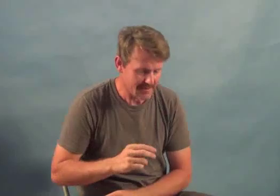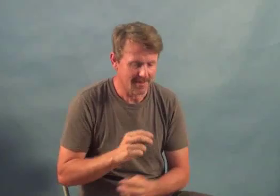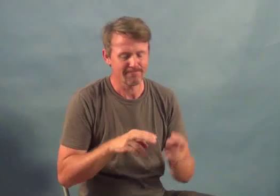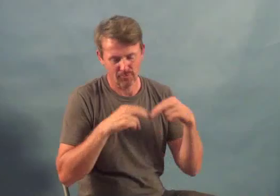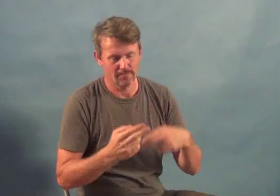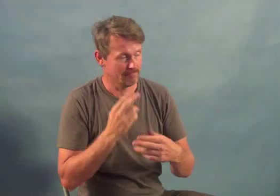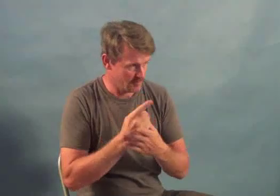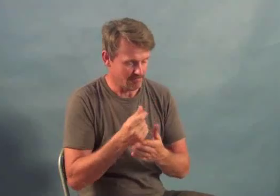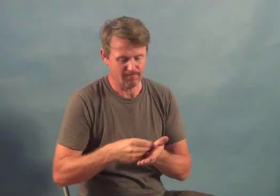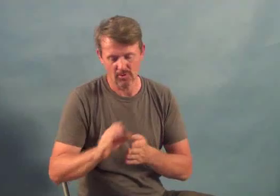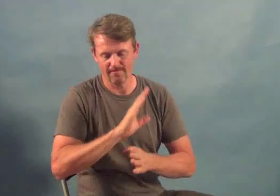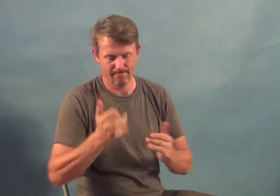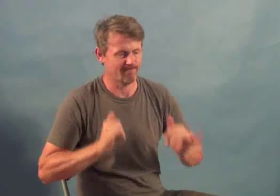Babcia wróciła i zapłaciła.